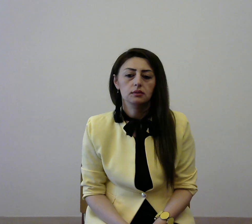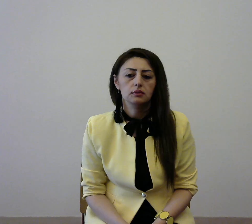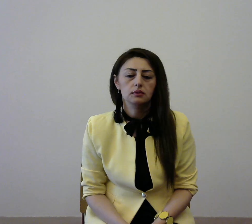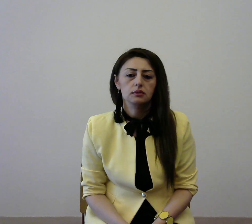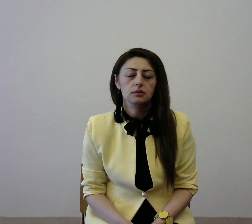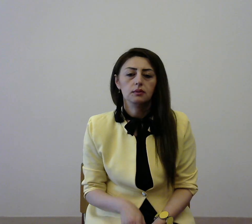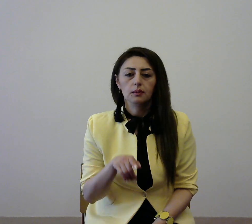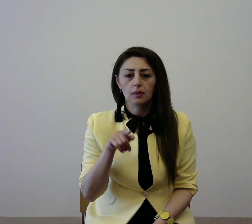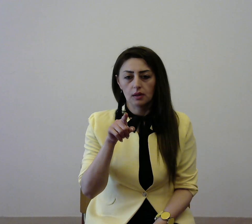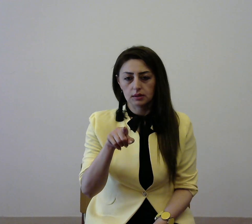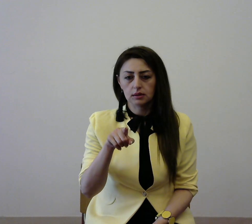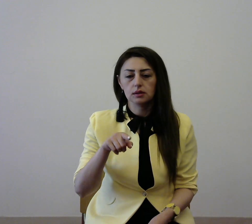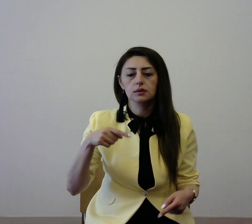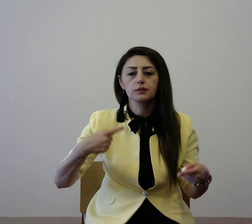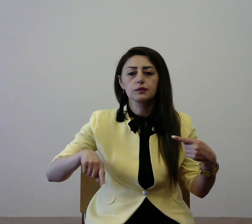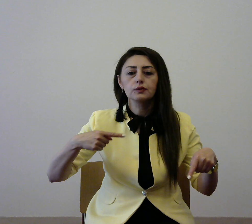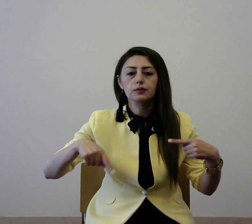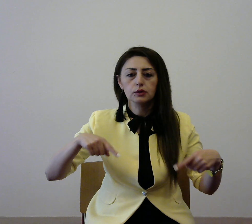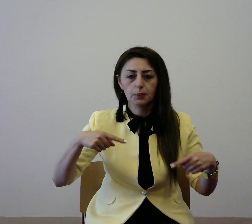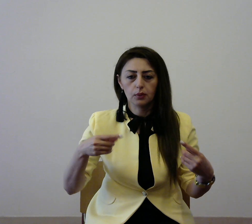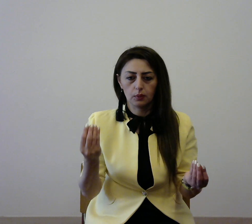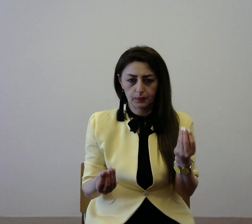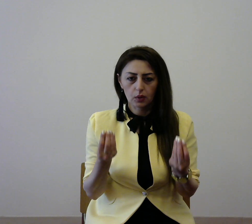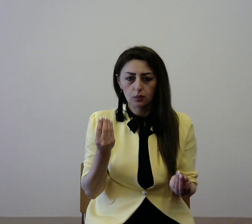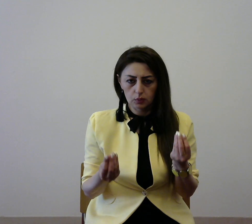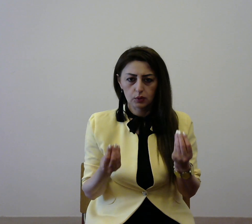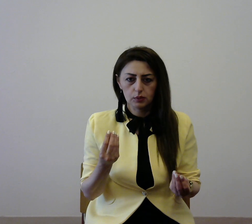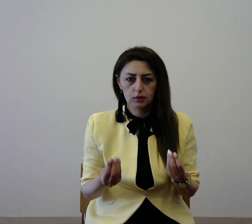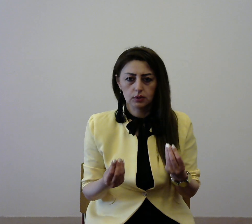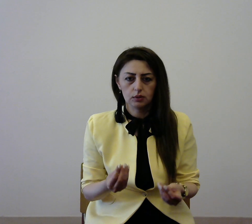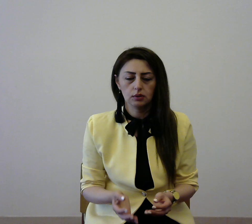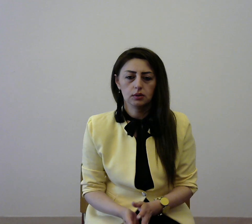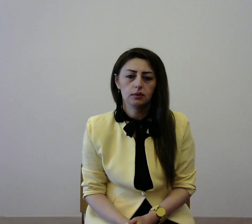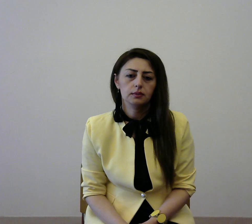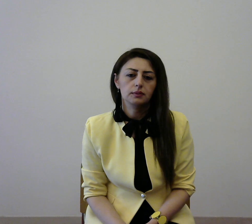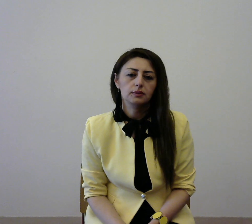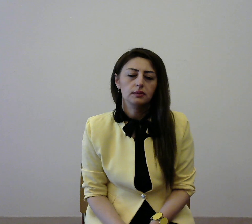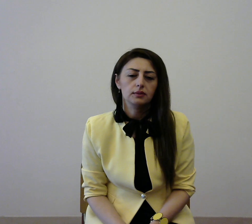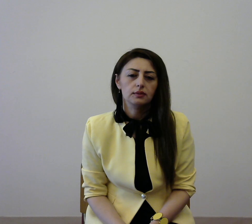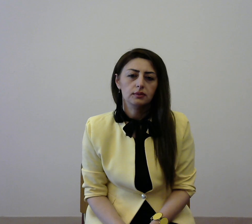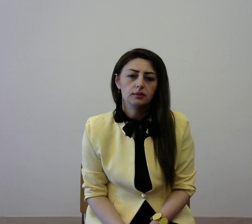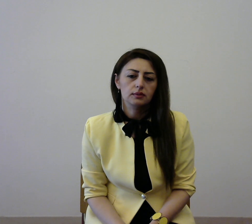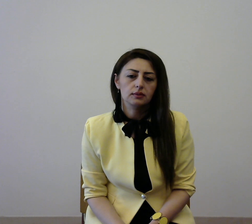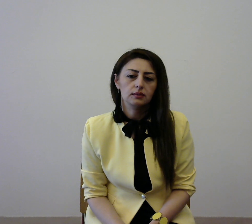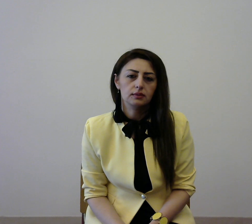Siz futbol oynayırsınız?